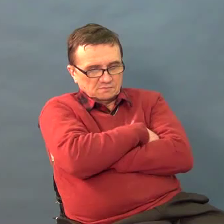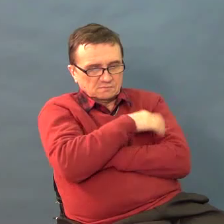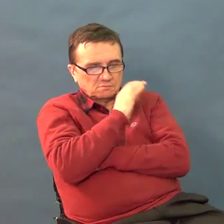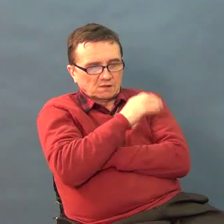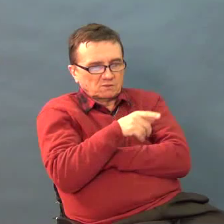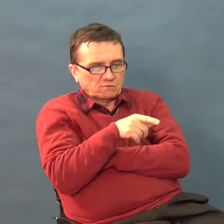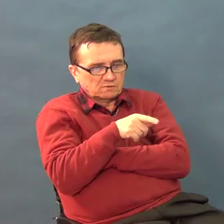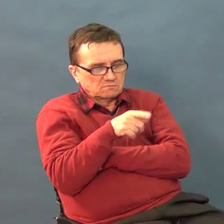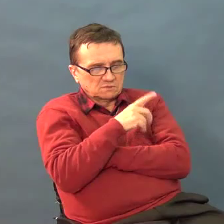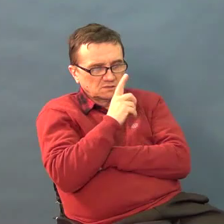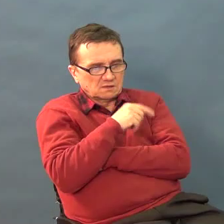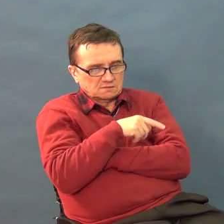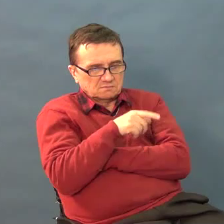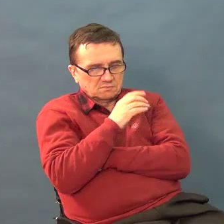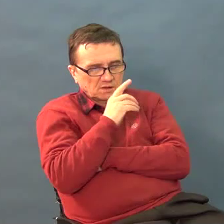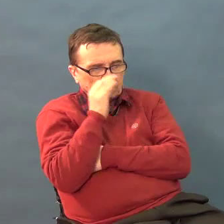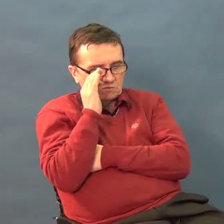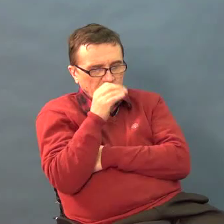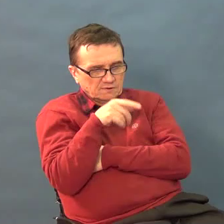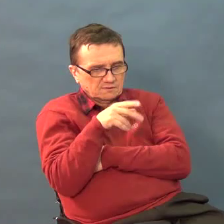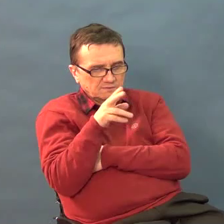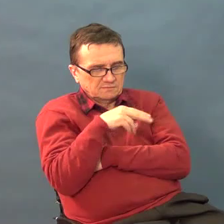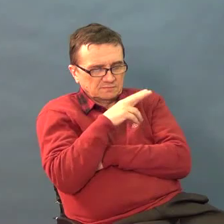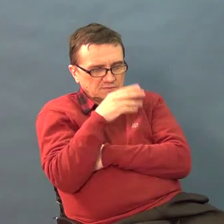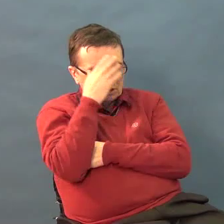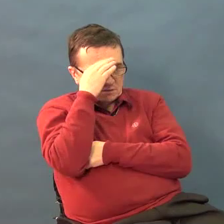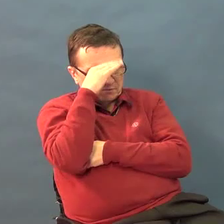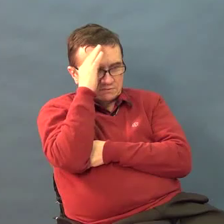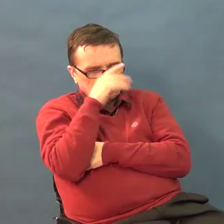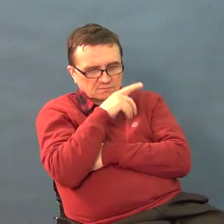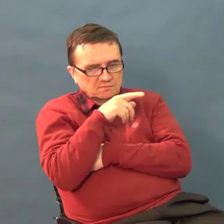Dobrze, na tych dwóch jest dobrze założony kask, ale na drugim obrazku jest źle założony kask, jest założony bardziej w tył.